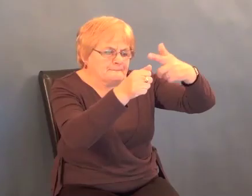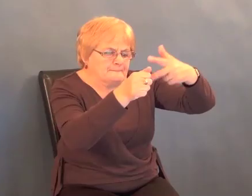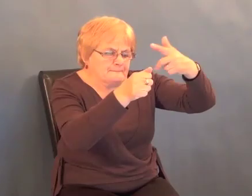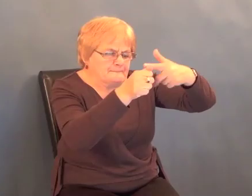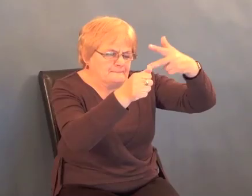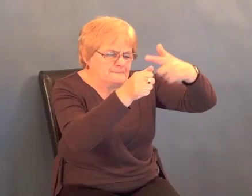Dwudziesty trzeci.